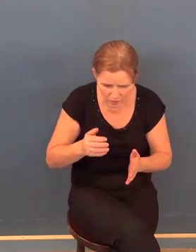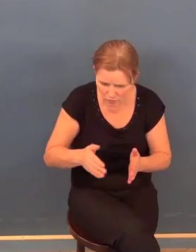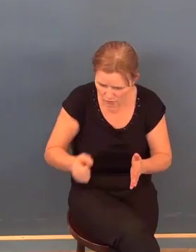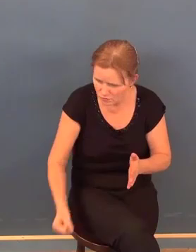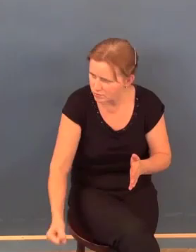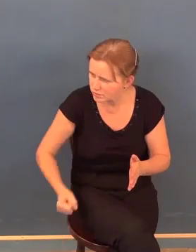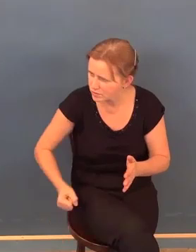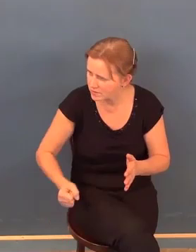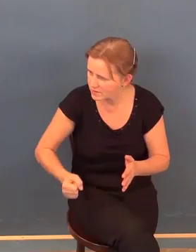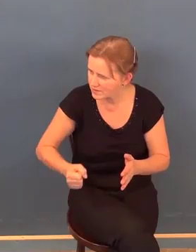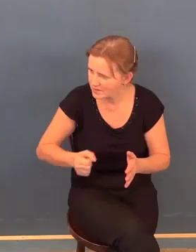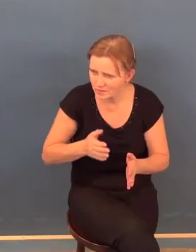Pociąg z ręcznym napędem.